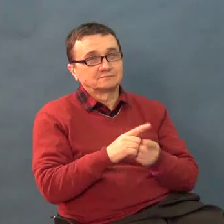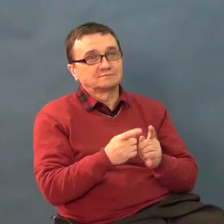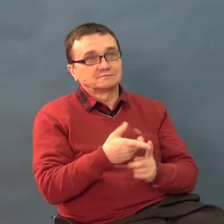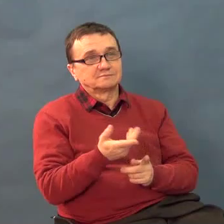Spotkajmy się.